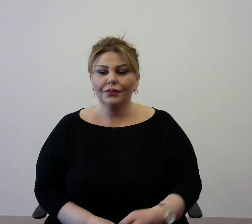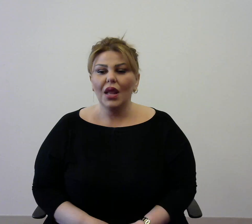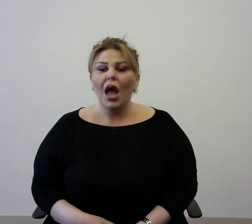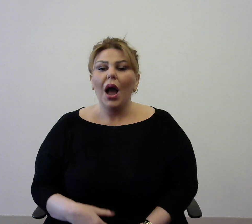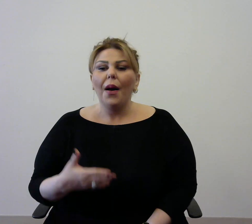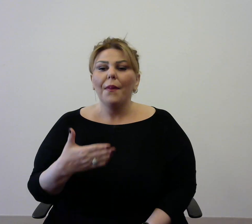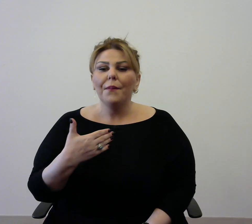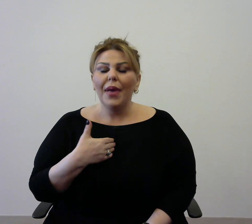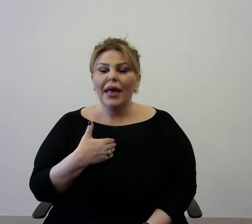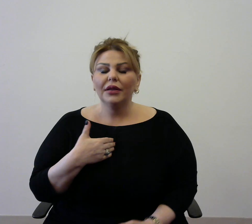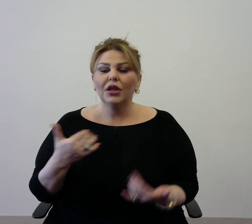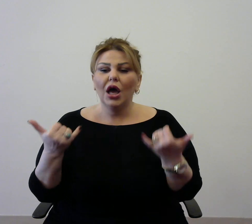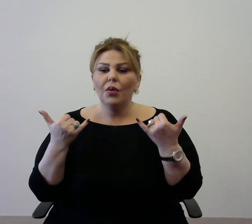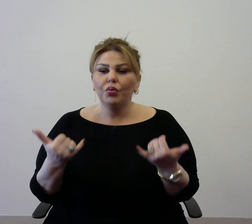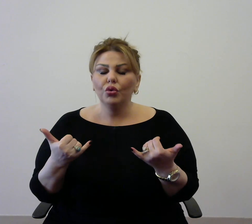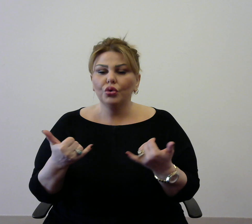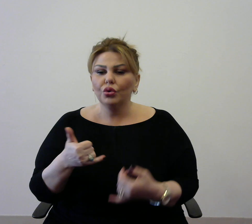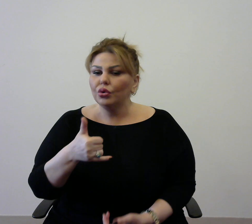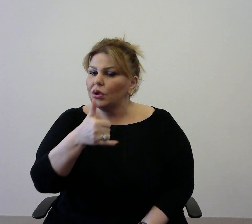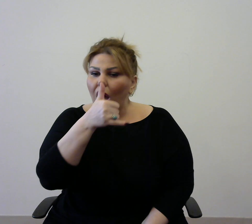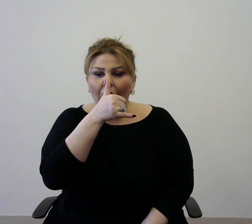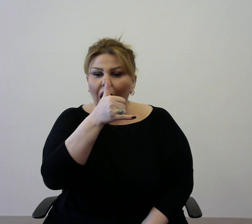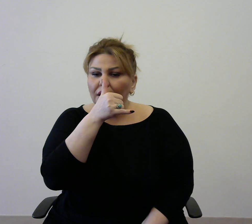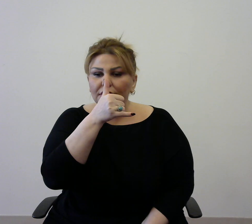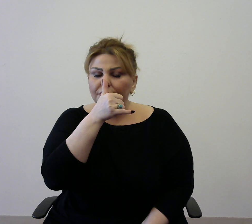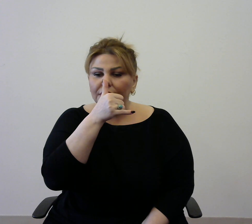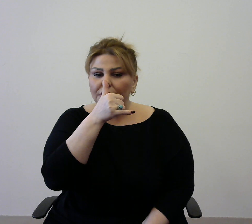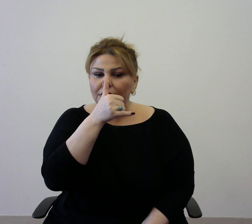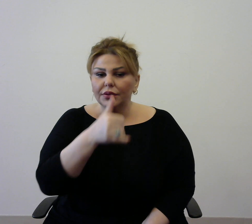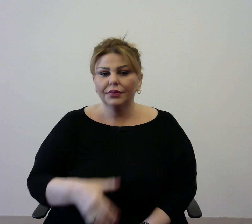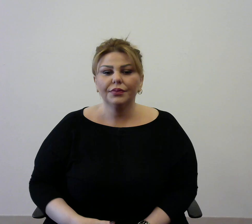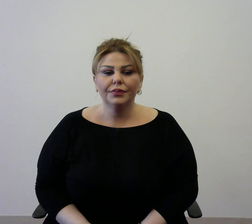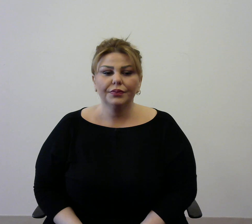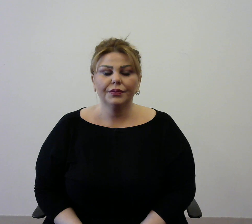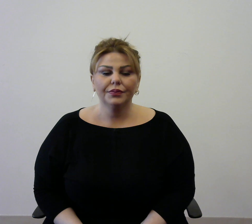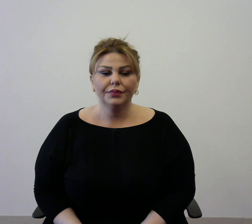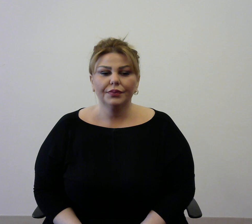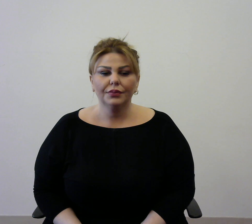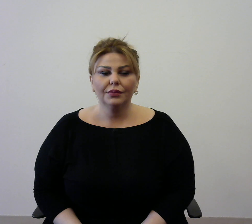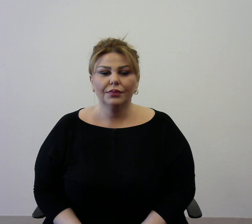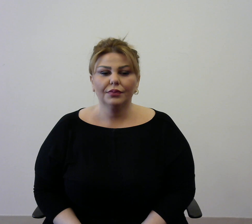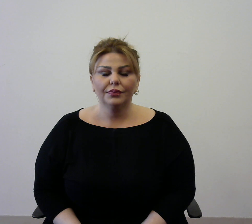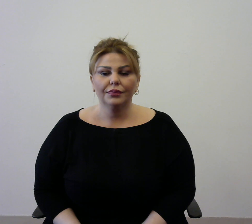Məndə bu gün alınmır